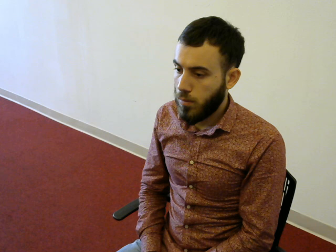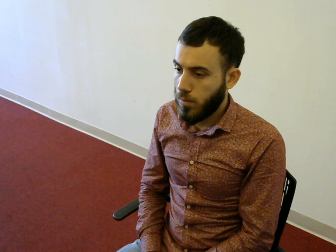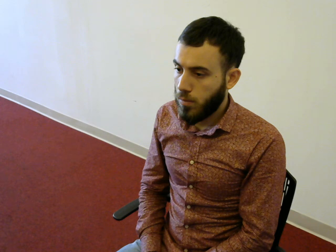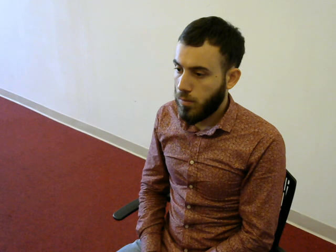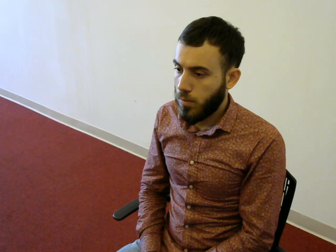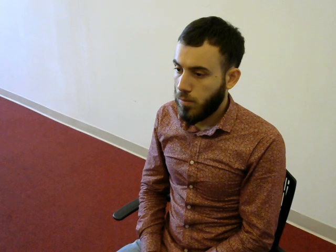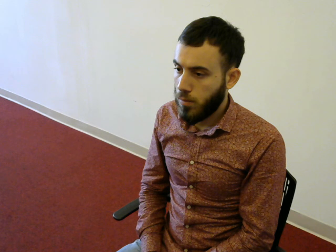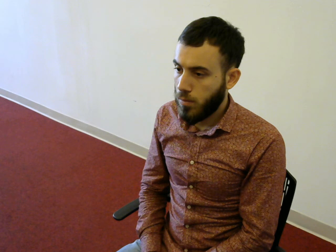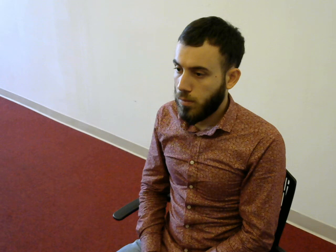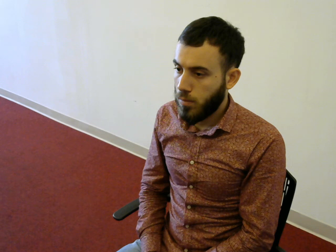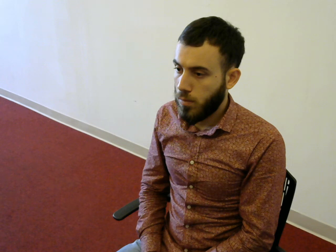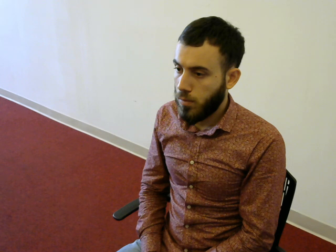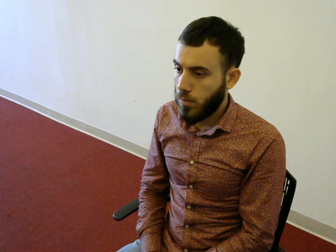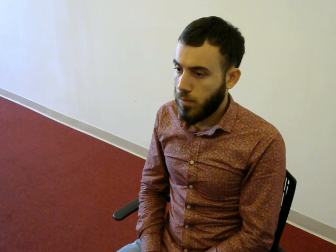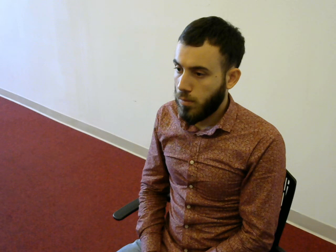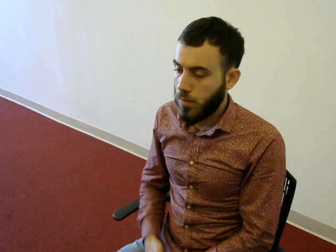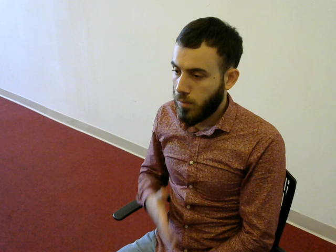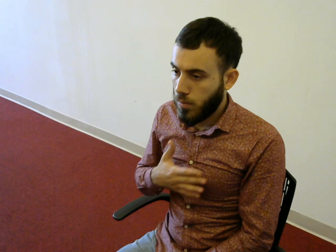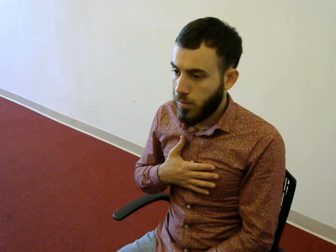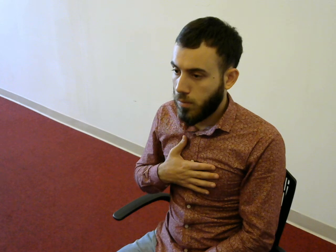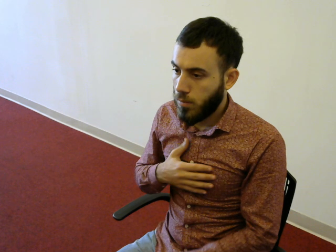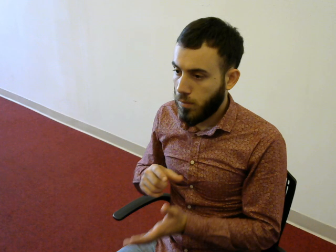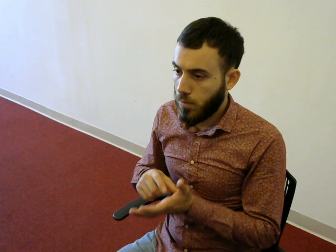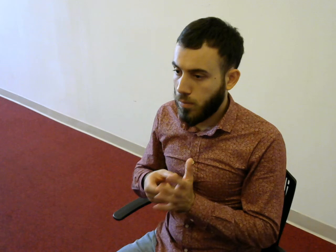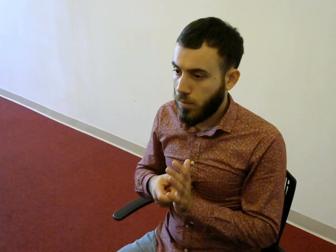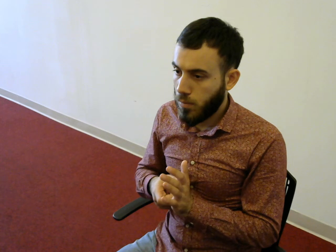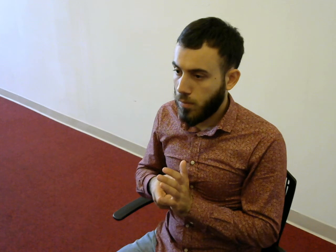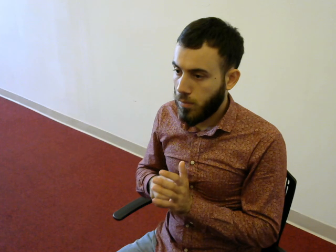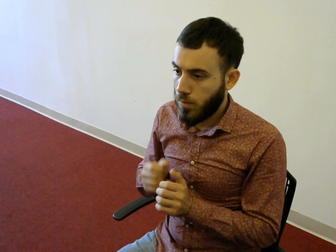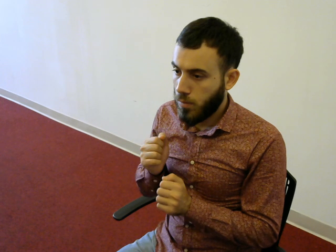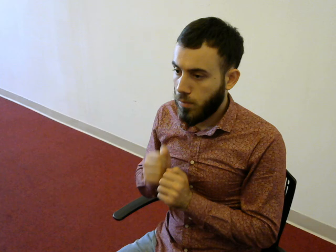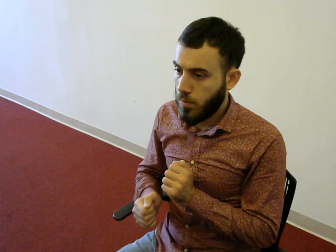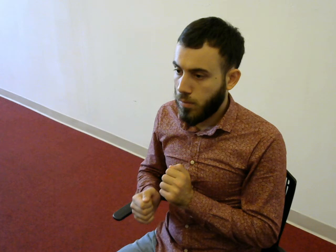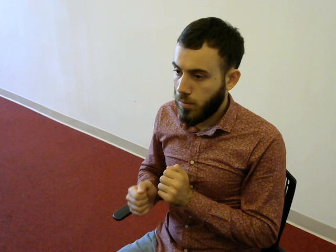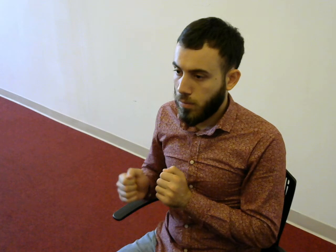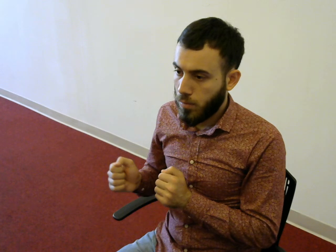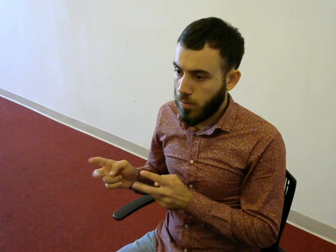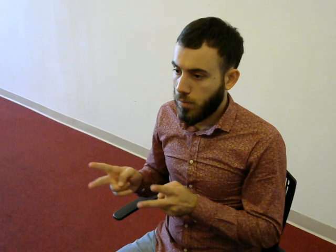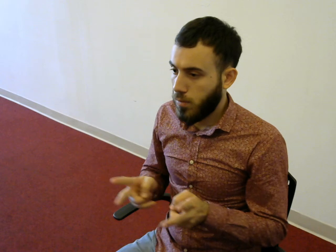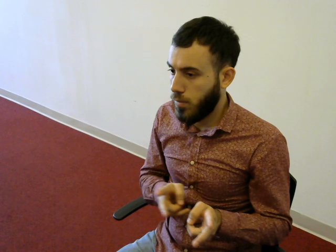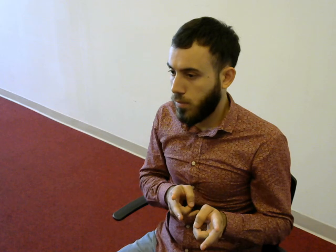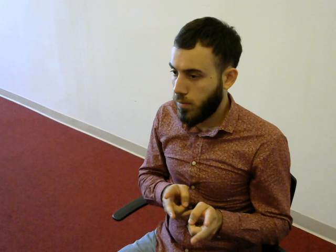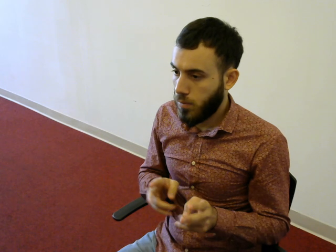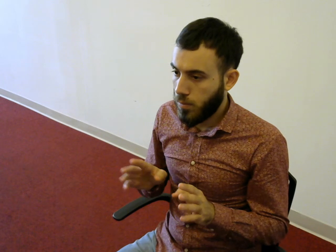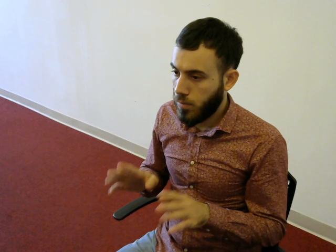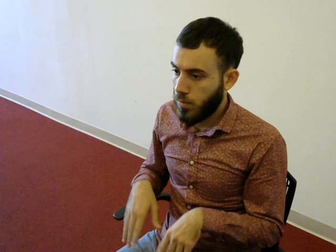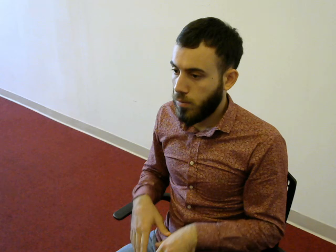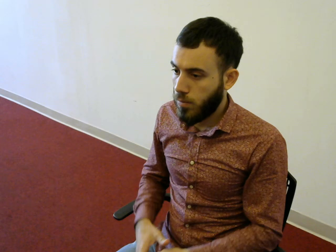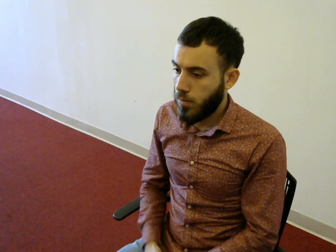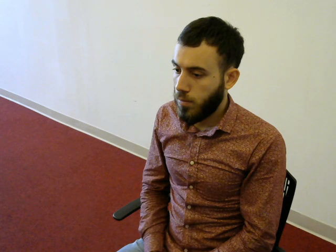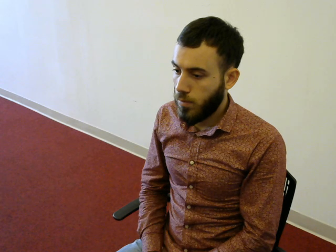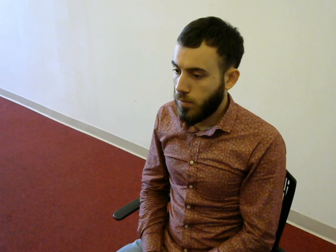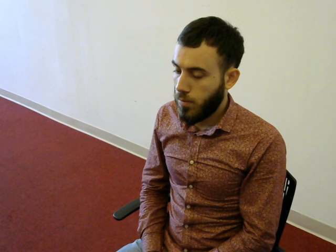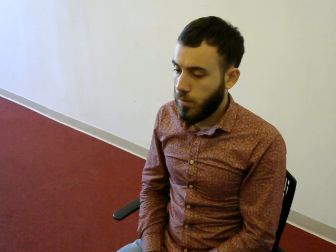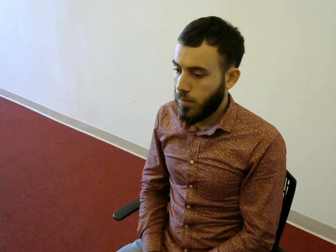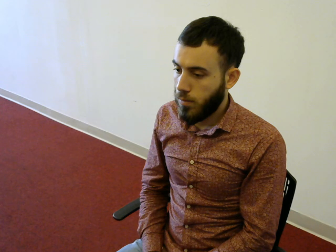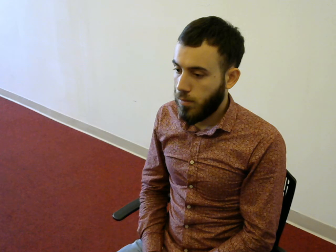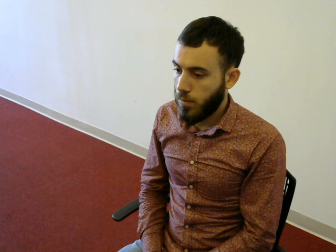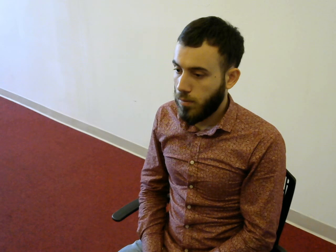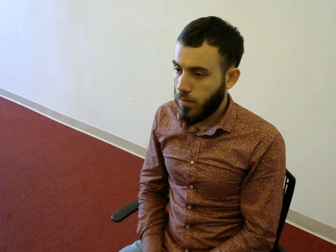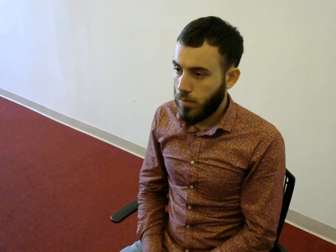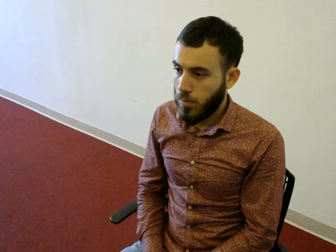Mənim otağım həmişə səliqəli olur